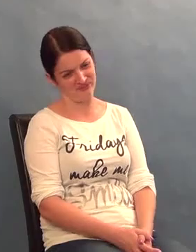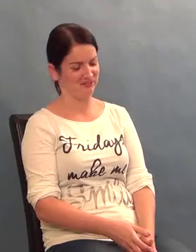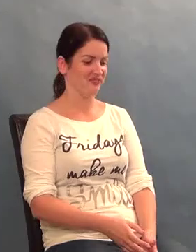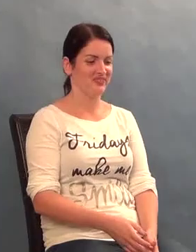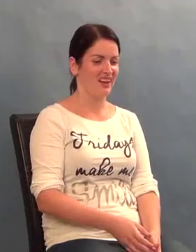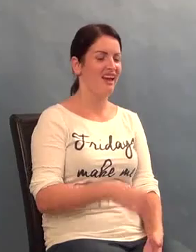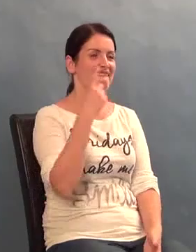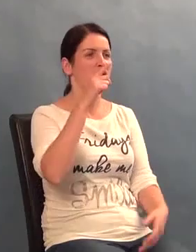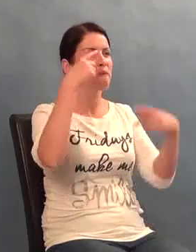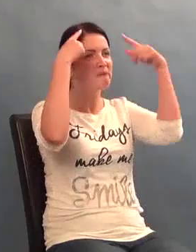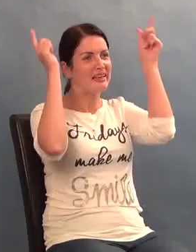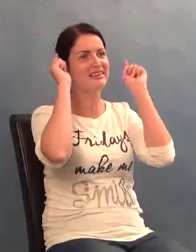A pałeczki były skądś zabrane i wykorzystane do grania.